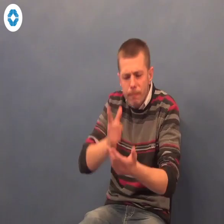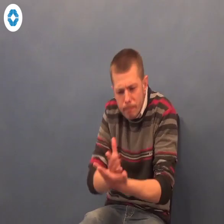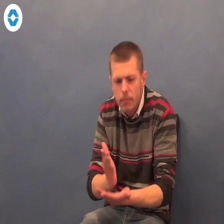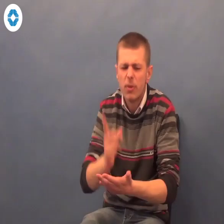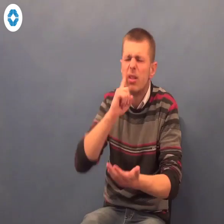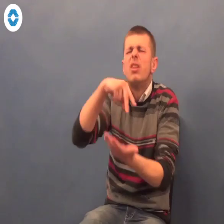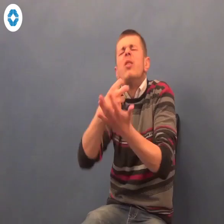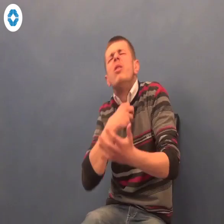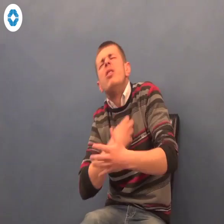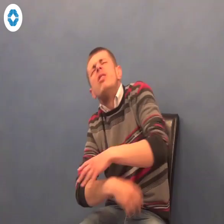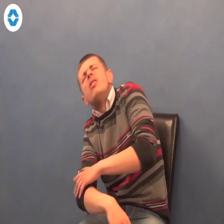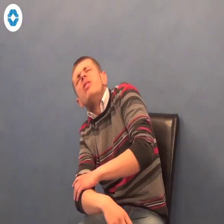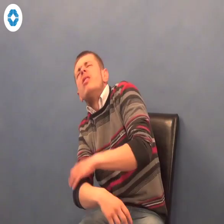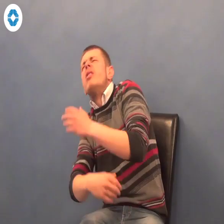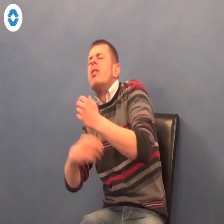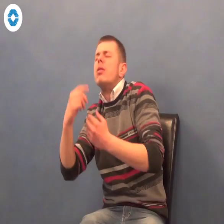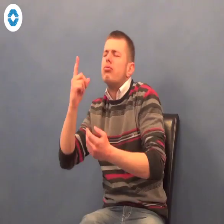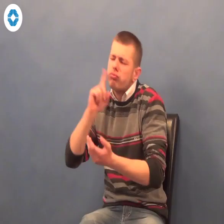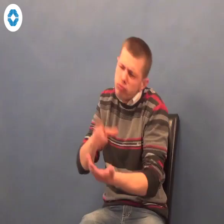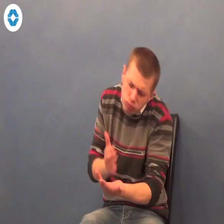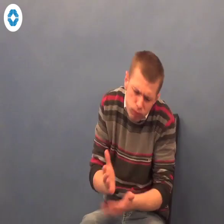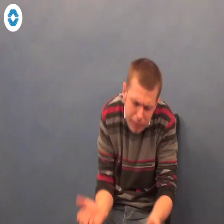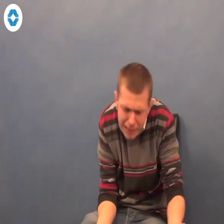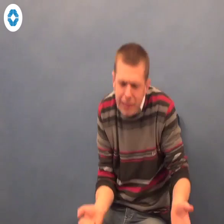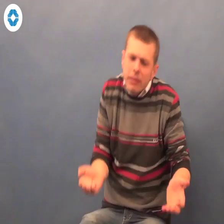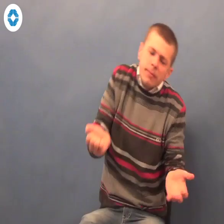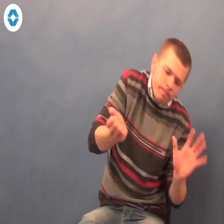Leżący chłopak cierpi z bólu, a chłopcy pomagają mu się podnieść.